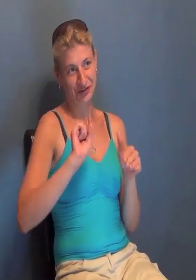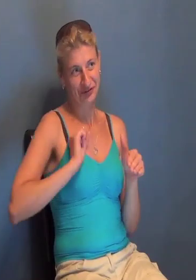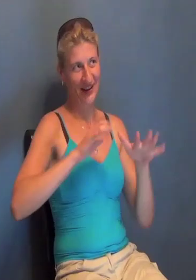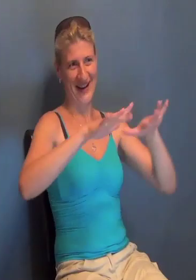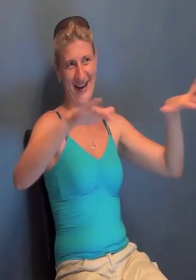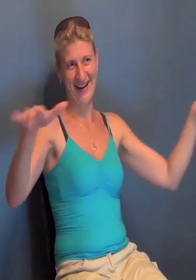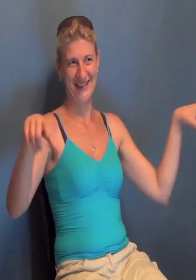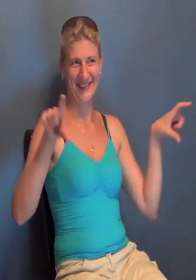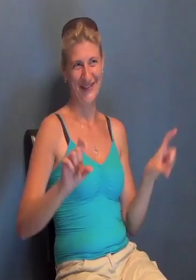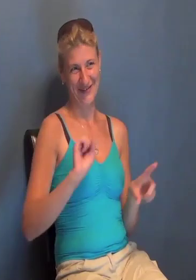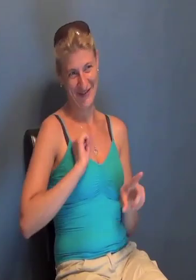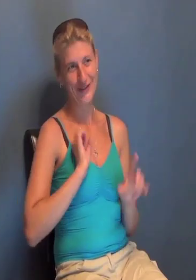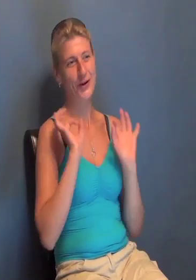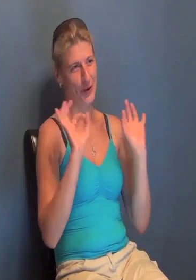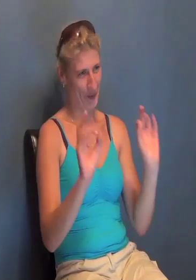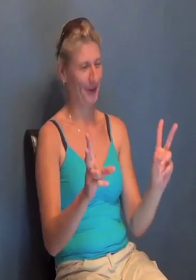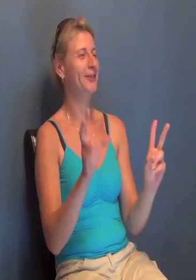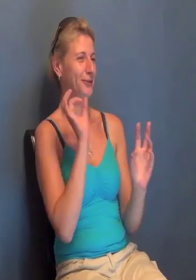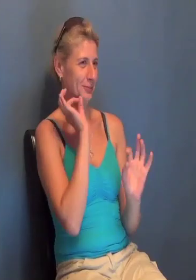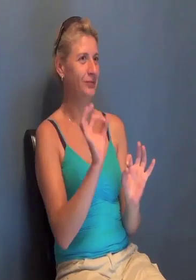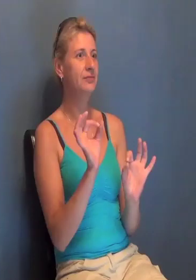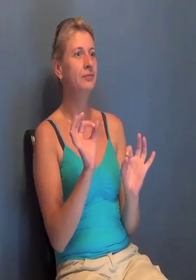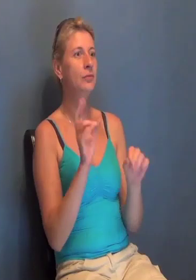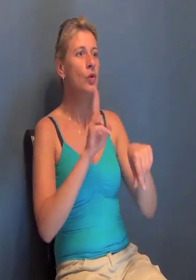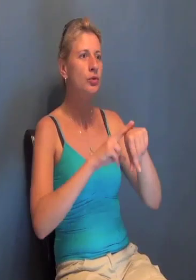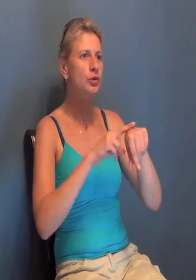Można, są fajne miejsca do siedzenia, fajnie, ok, dobrze.